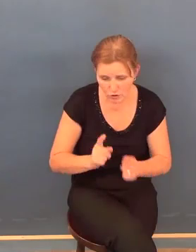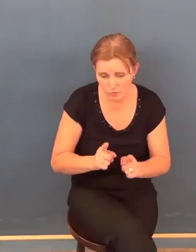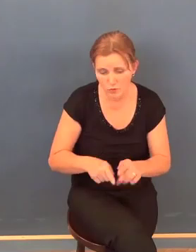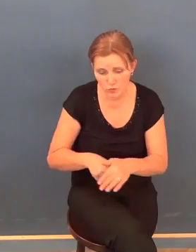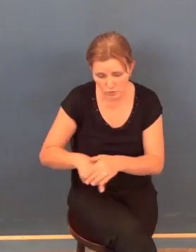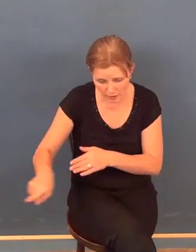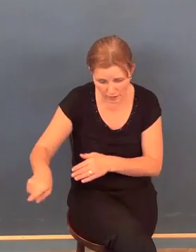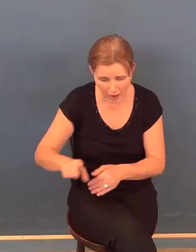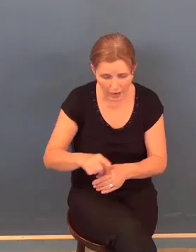Trzeba szybko uciekać.